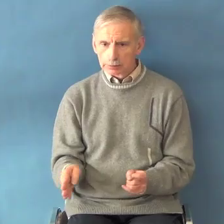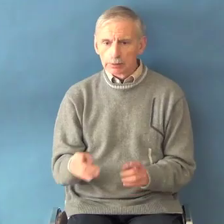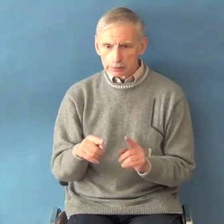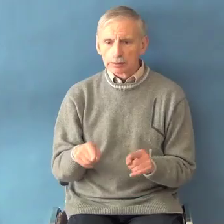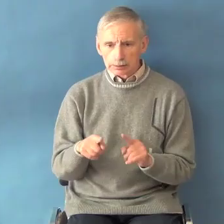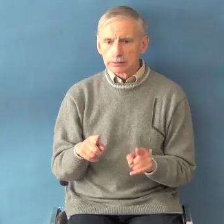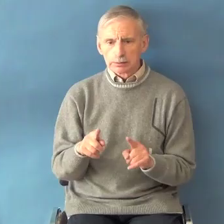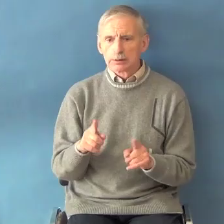Trójkąt.